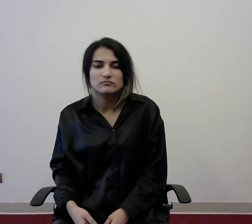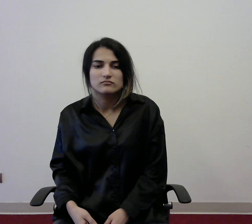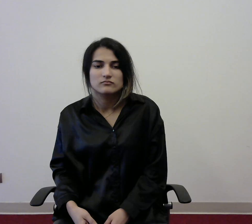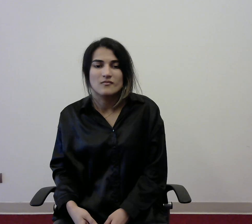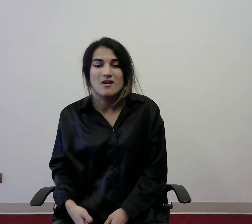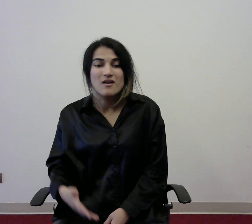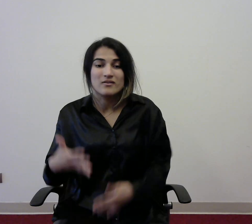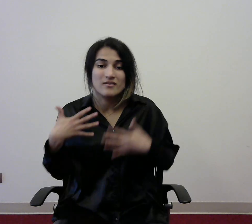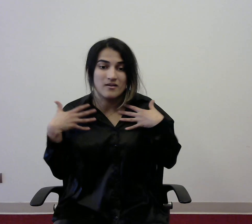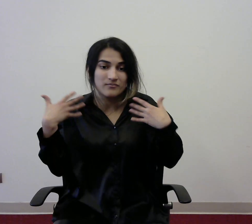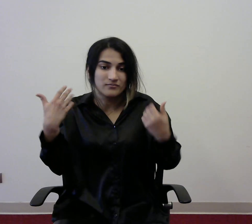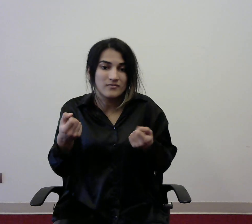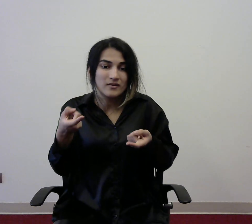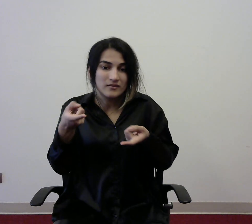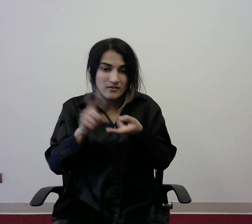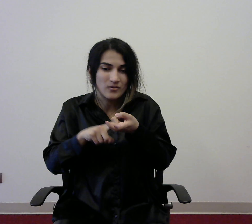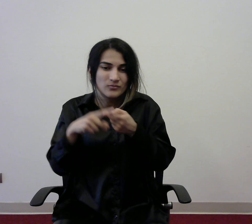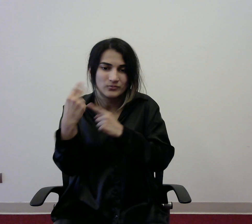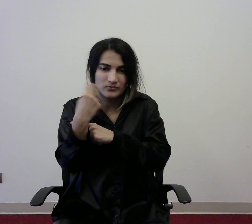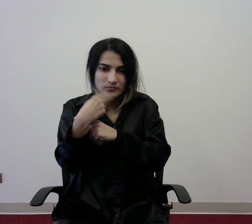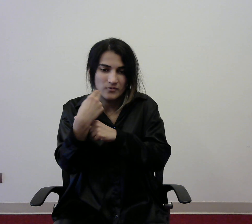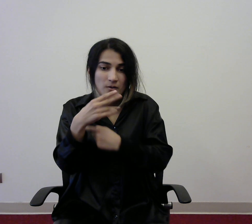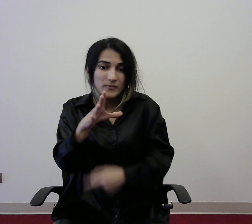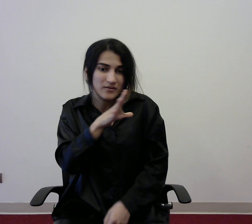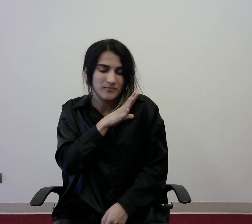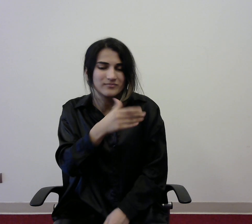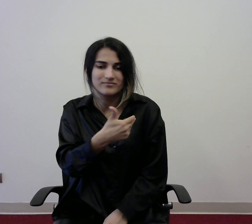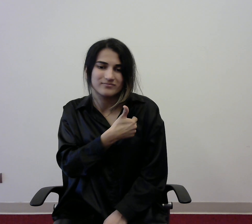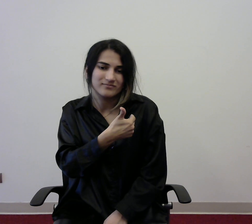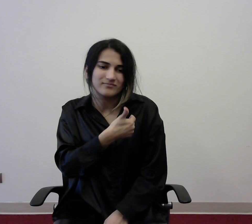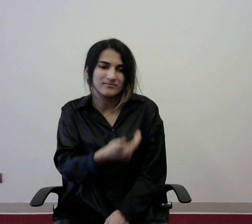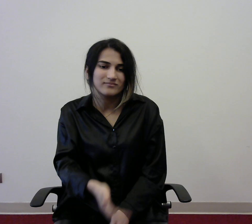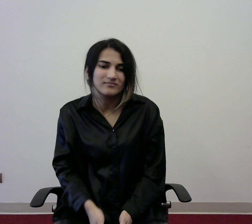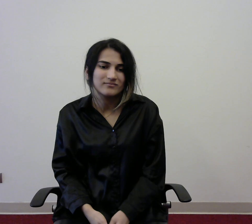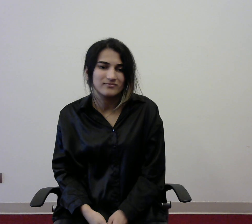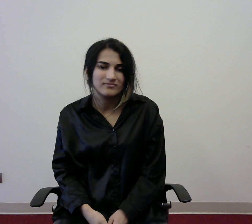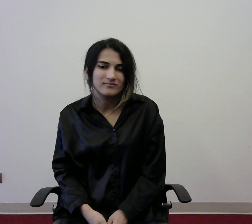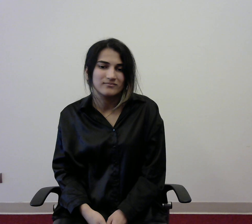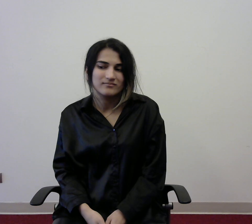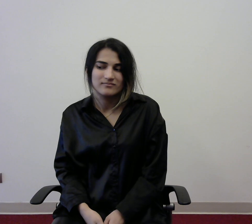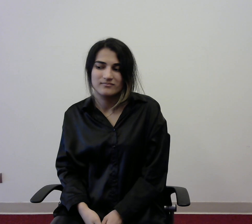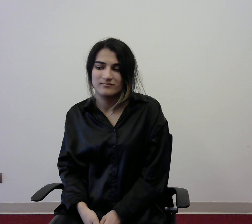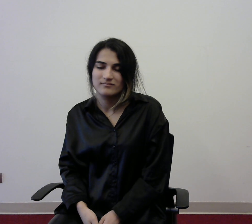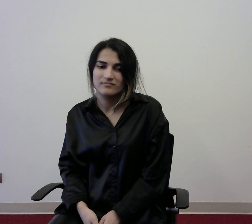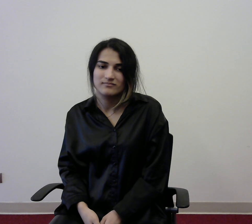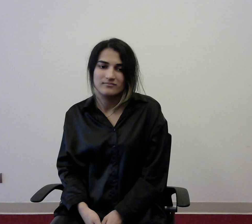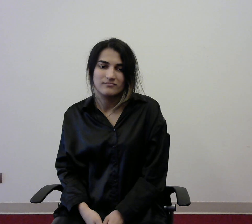Sağlamlığımla bağlı müalicə olmaq istəyirəm